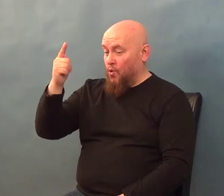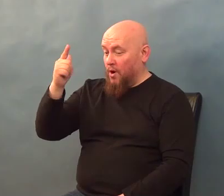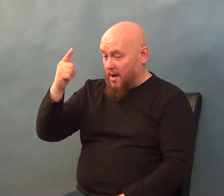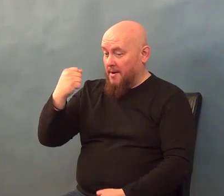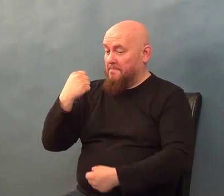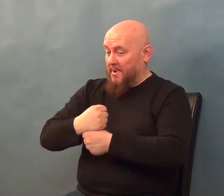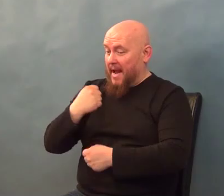Na przykład...